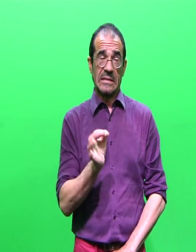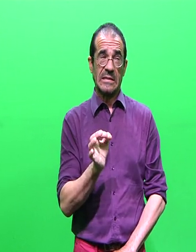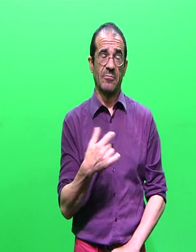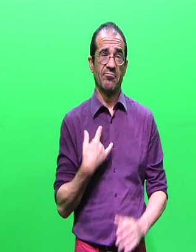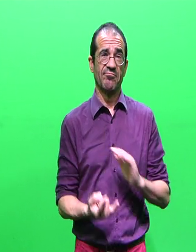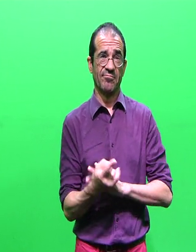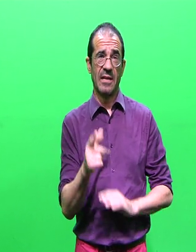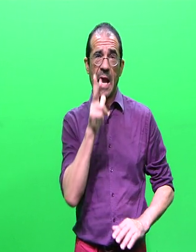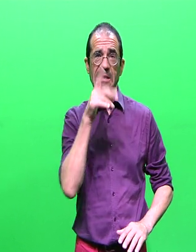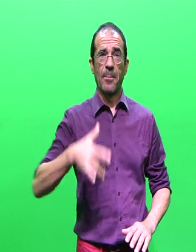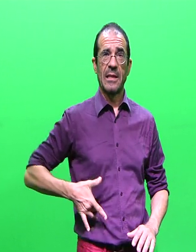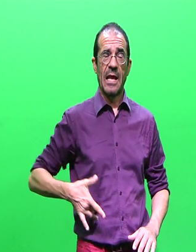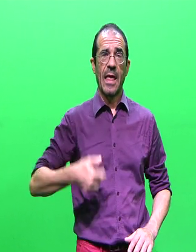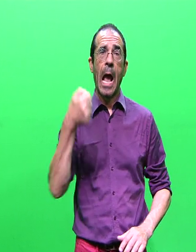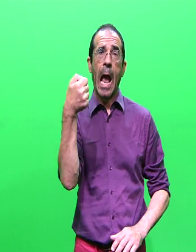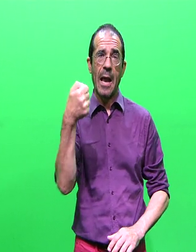Sí, m'ha aparegut hepatitis a.